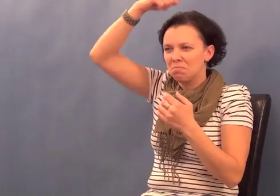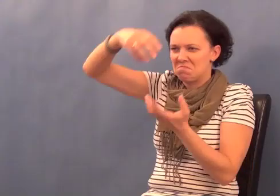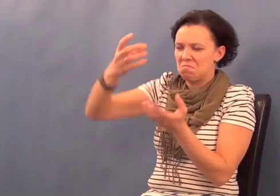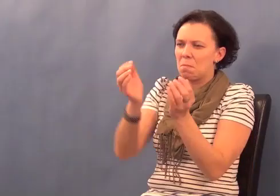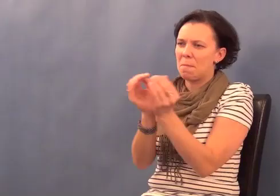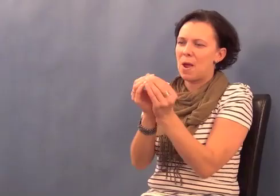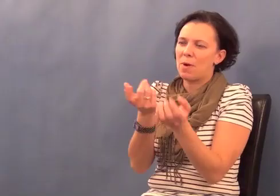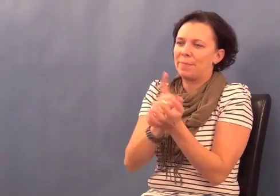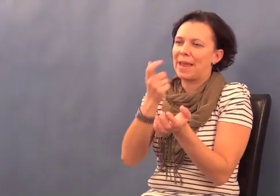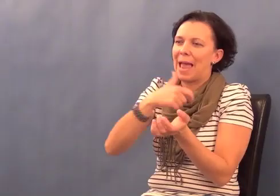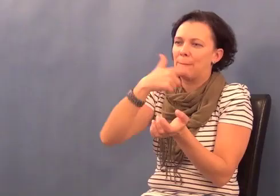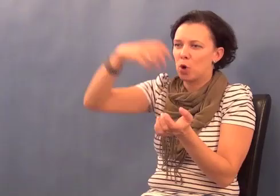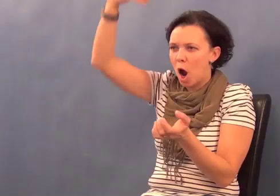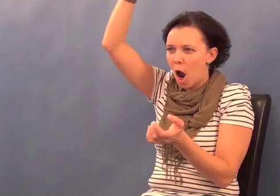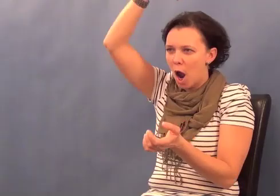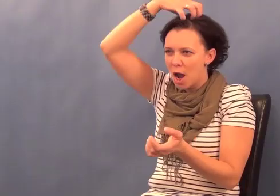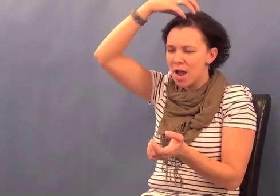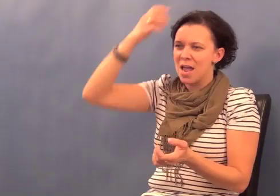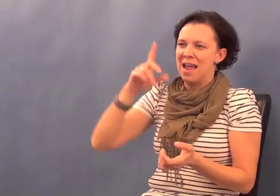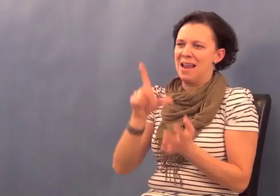Na głowie ma małą kulę jak jabłko, mają na głowie.